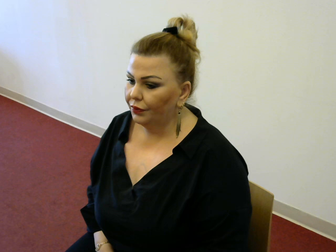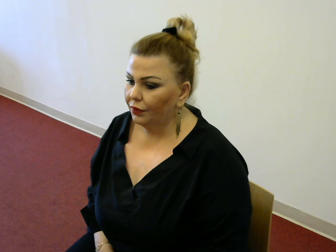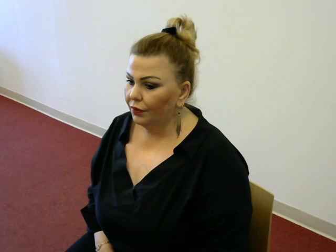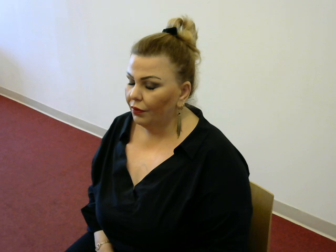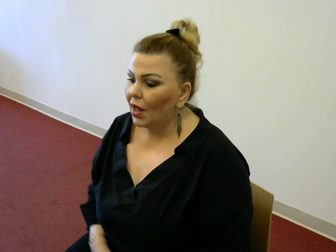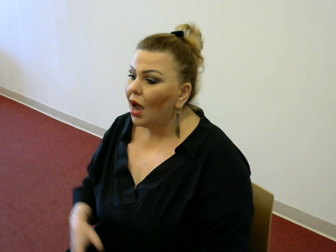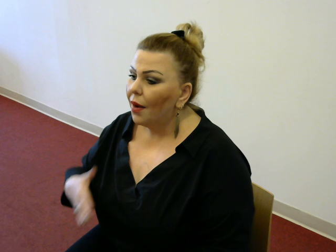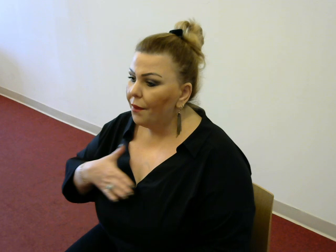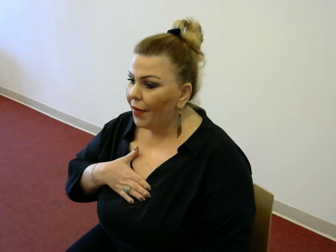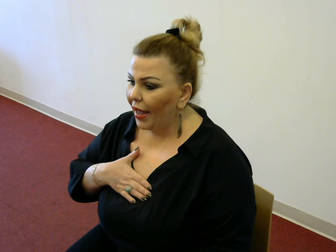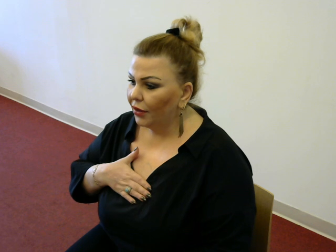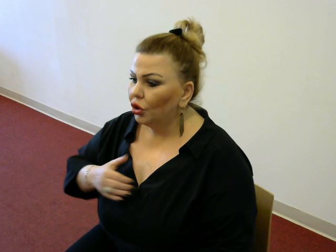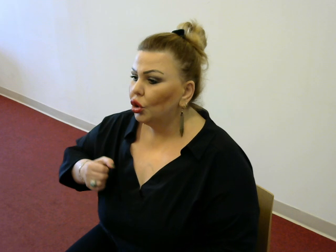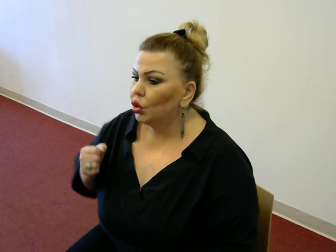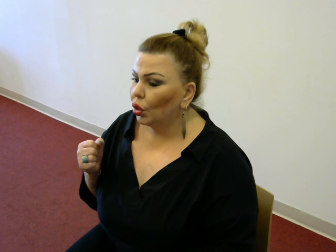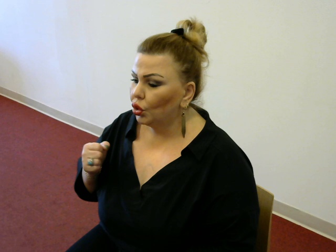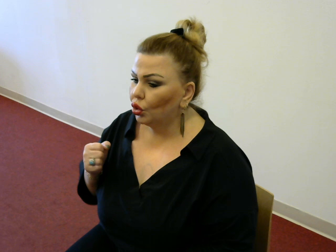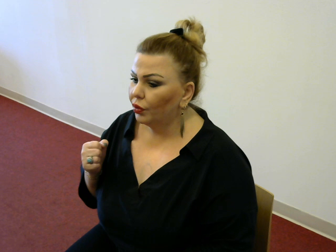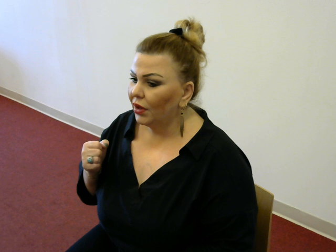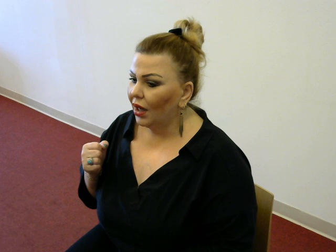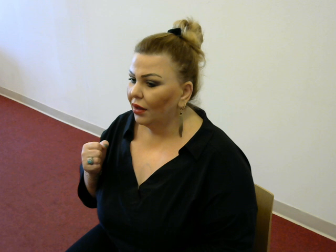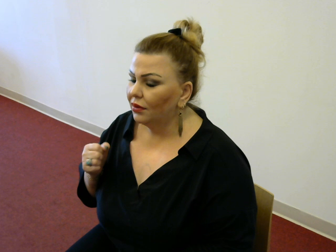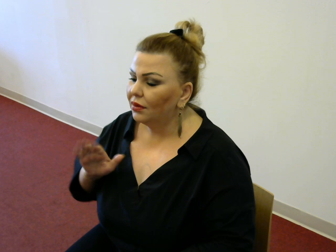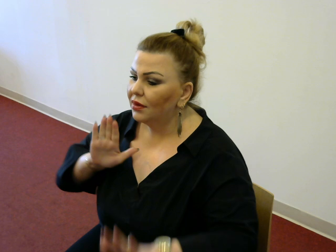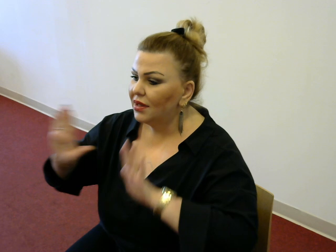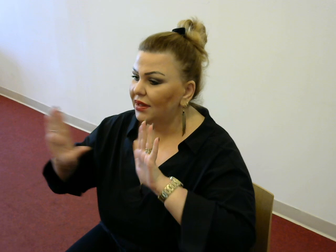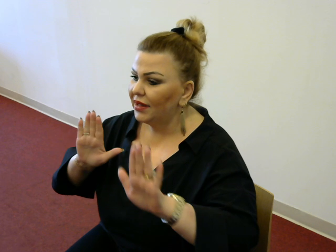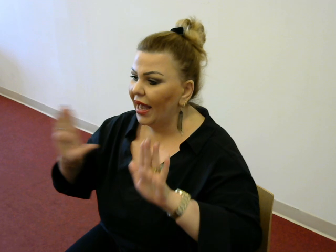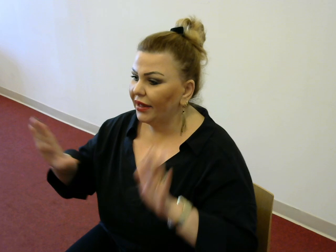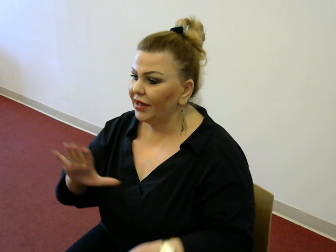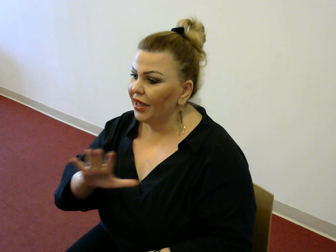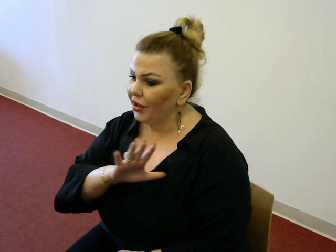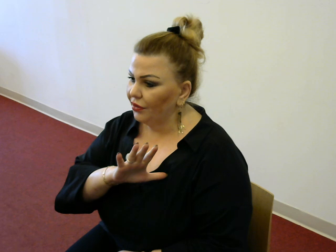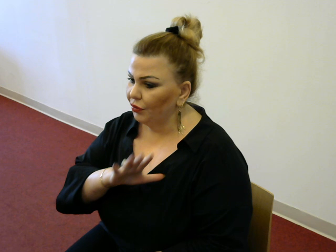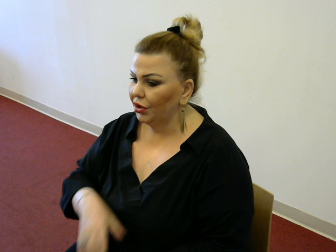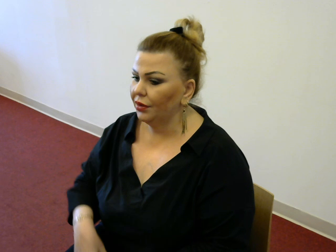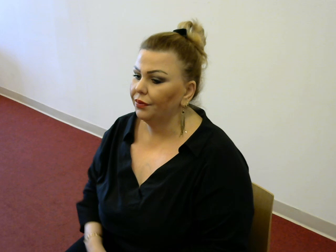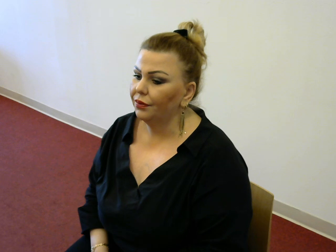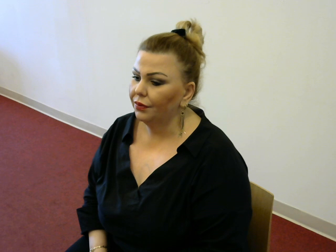Mənim dostumla sərgiyə getmişdim